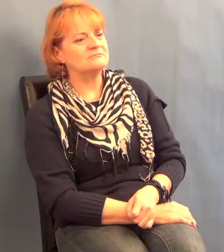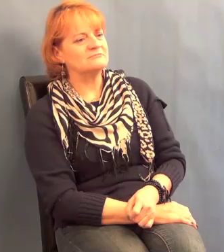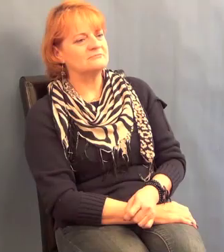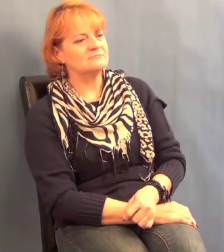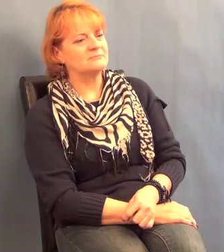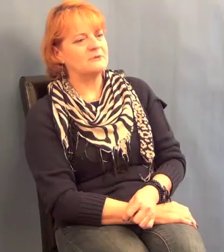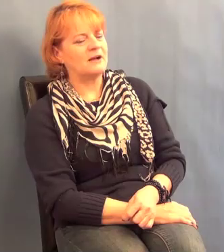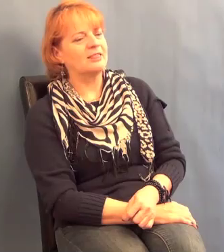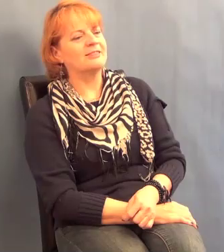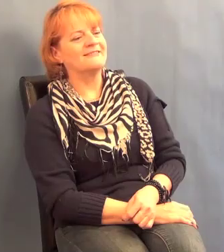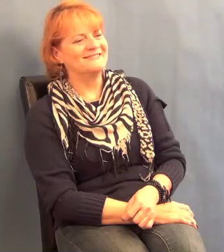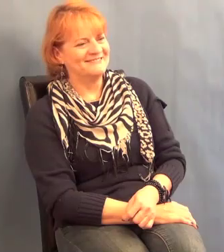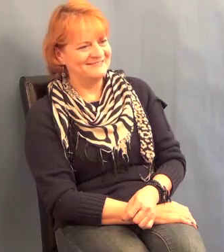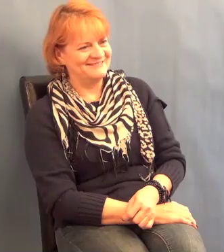Zobaczył go i się przestraszył, bo wydało mu się, że to idzie duch.